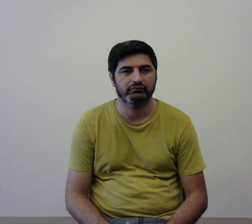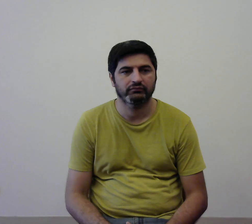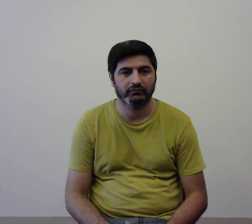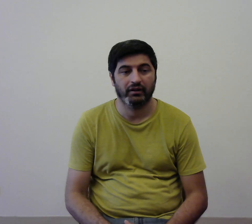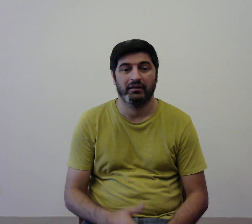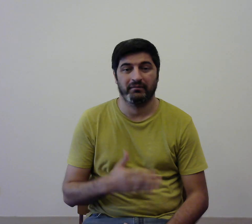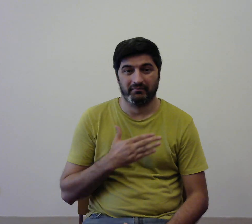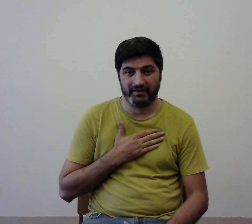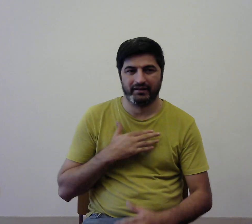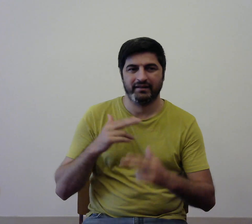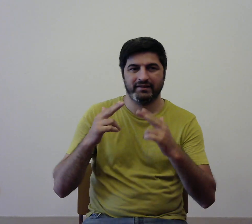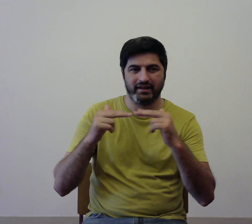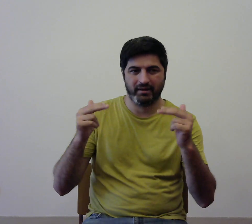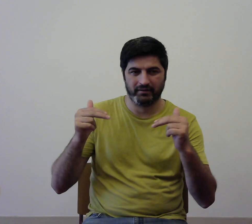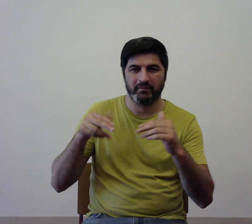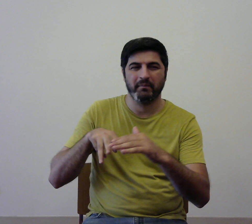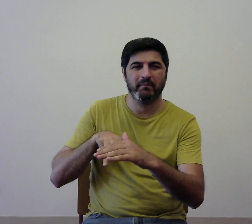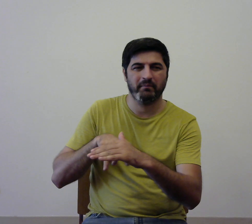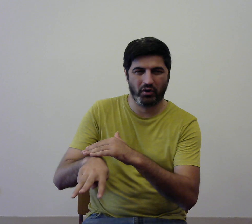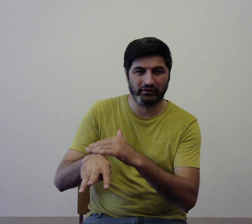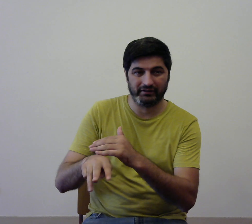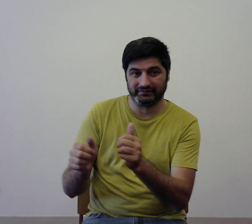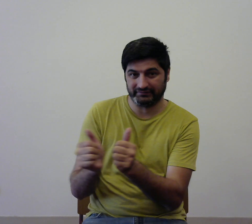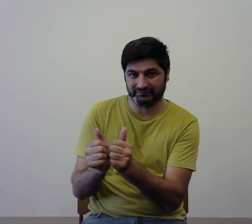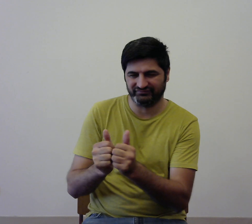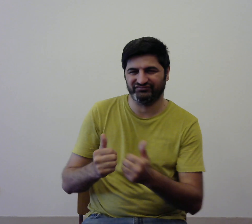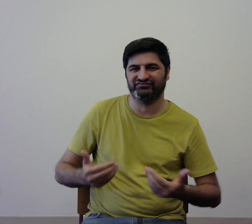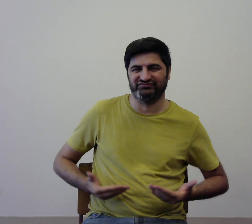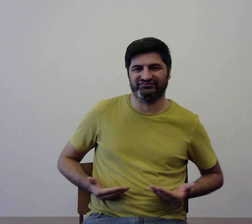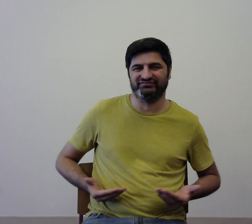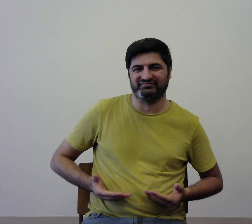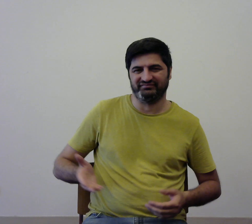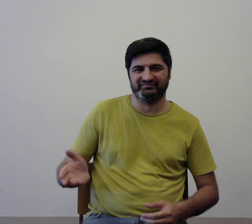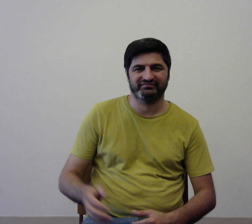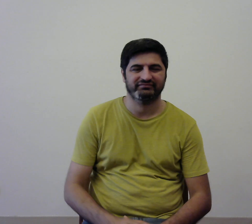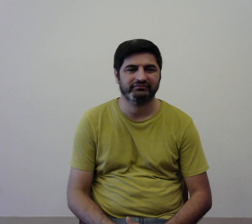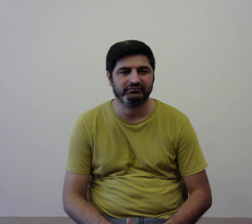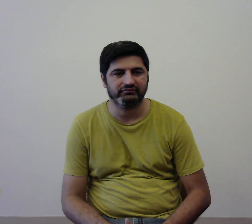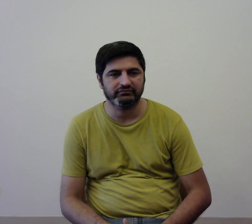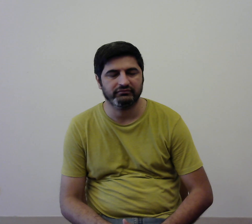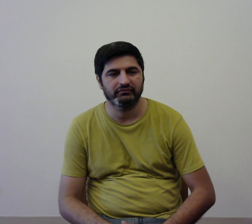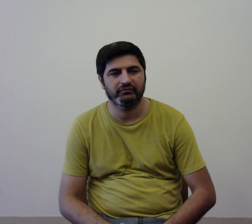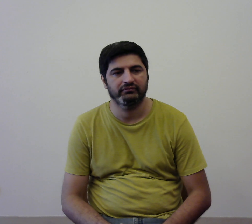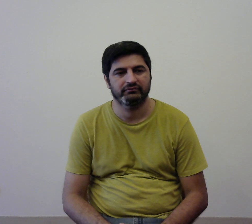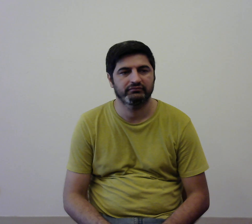Mən Nərimanov metrosunun yanında yaşayıram